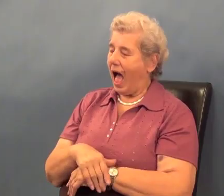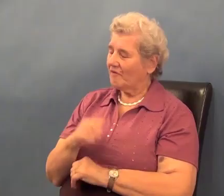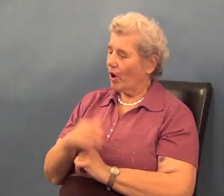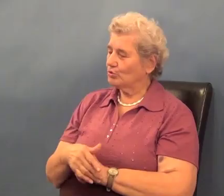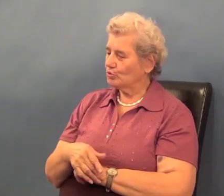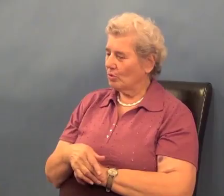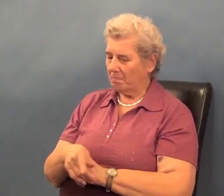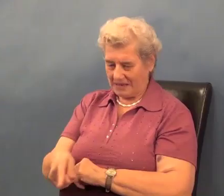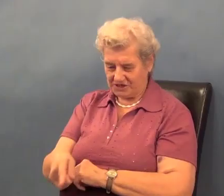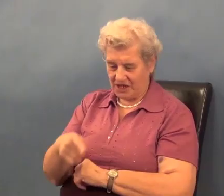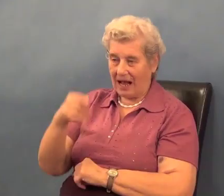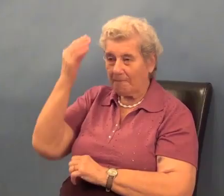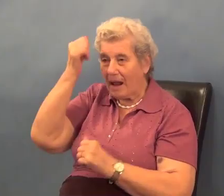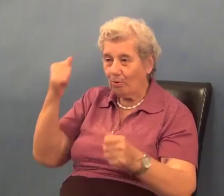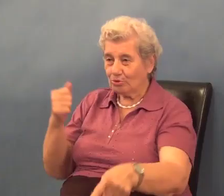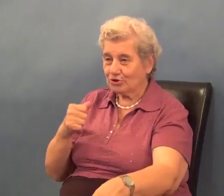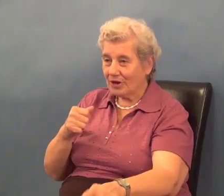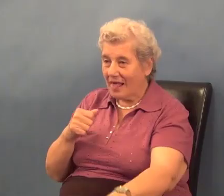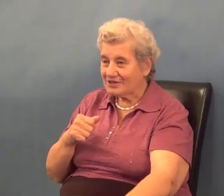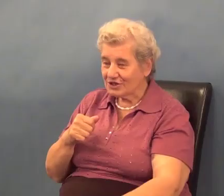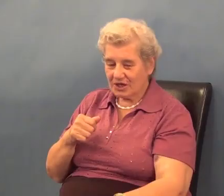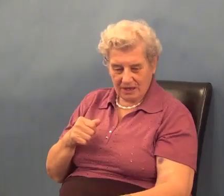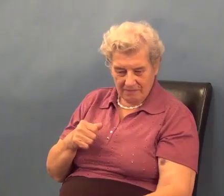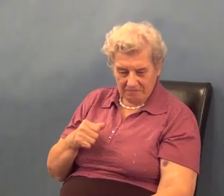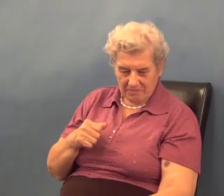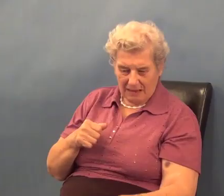W końcu patrzą na kapelusz, który leżał na drodze.